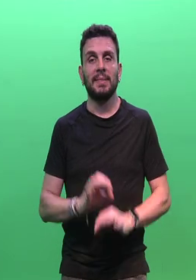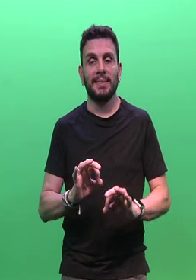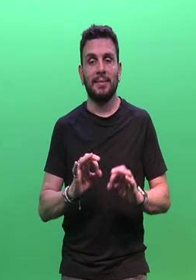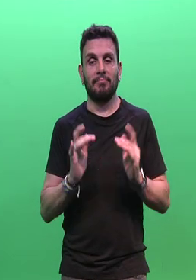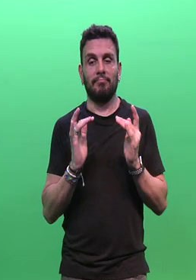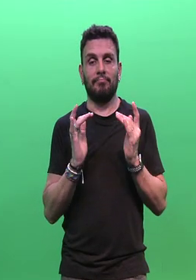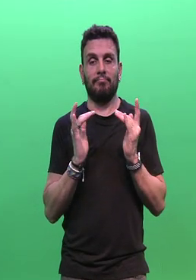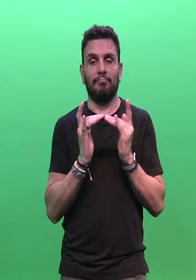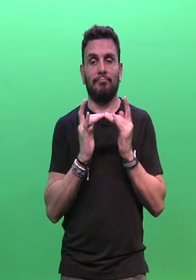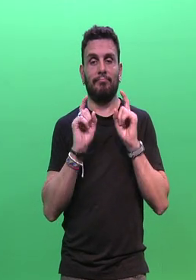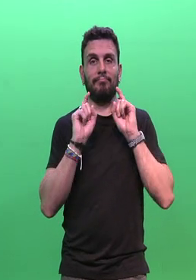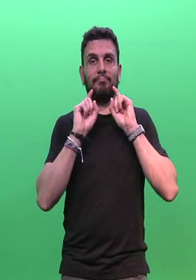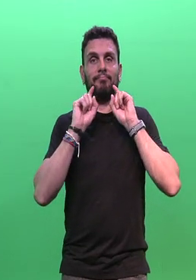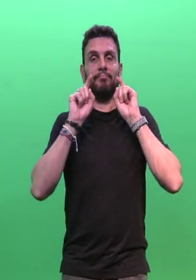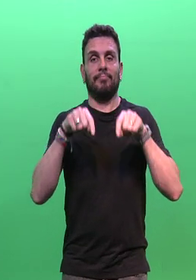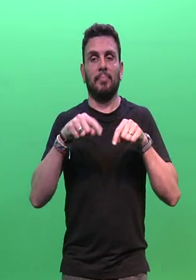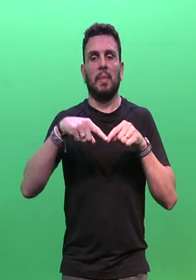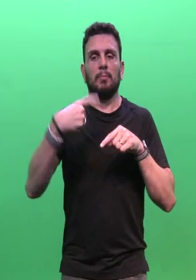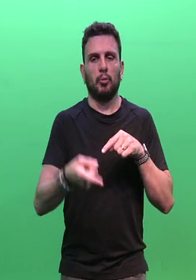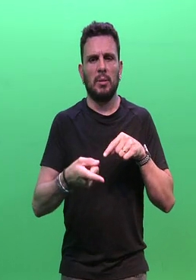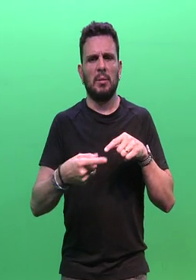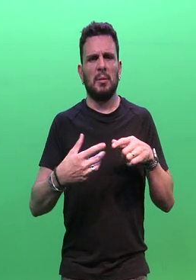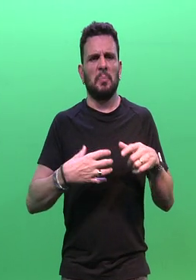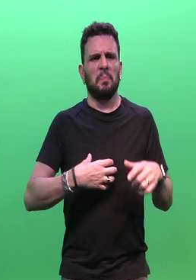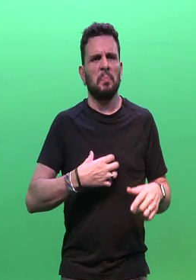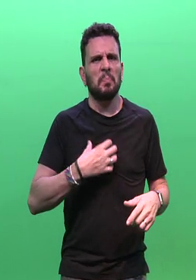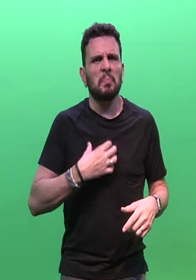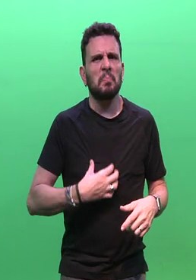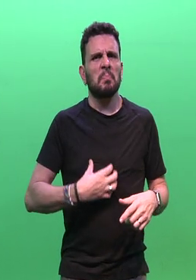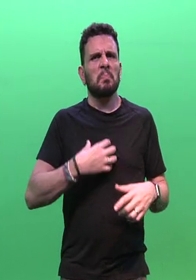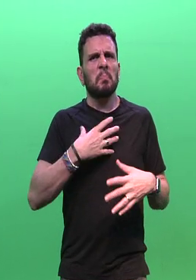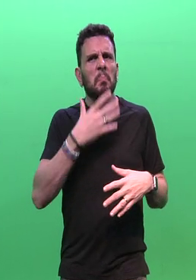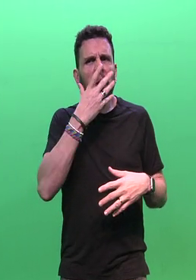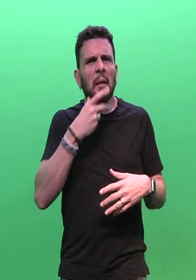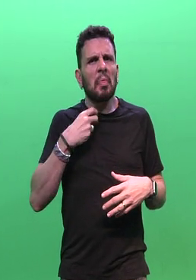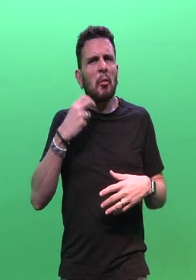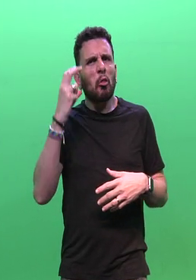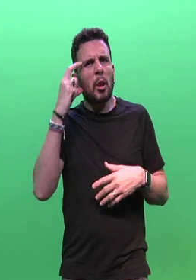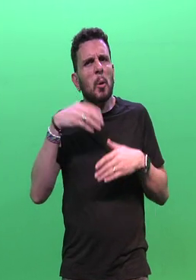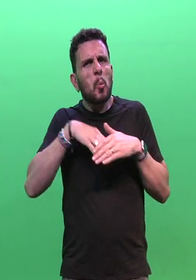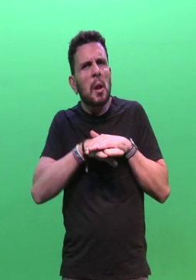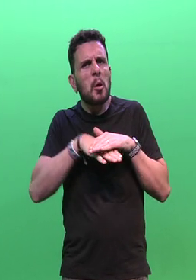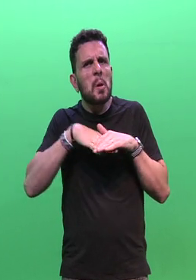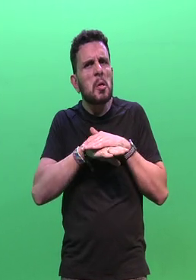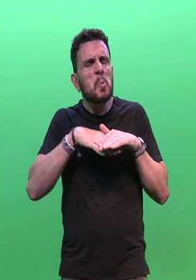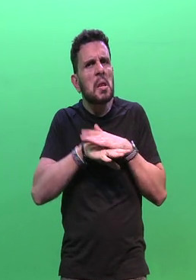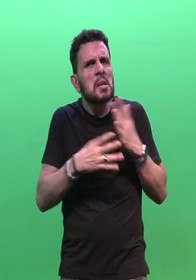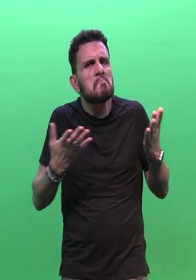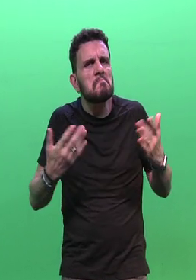Quan estic al llit i m'aixeco, després tinc mocs al pit, sembla que els hagi guardat mentre dormia.